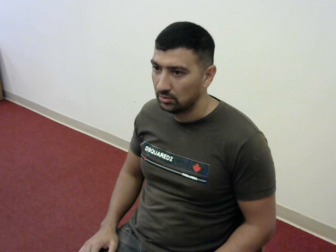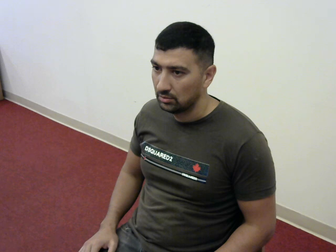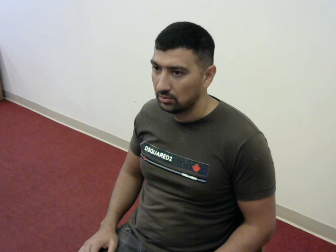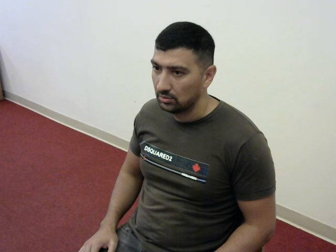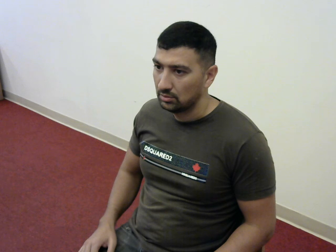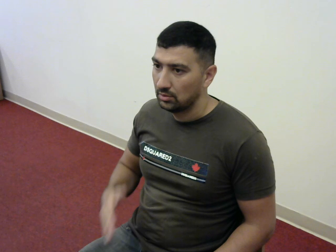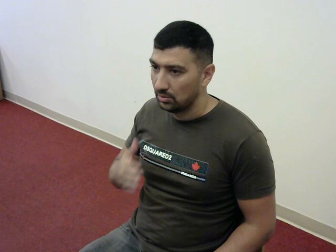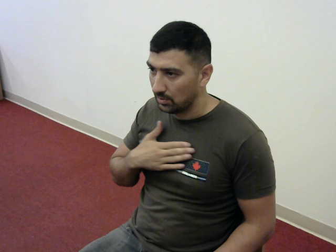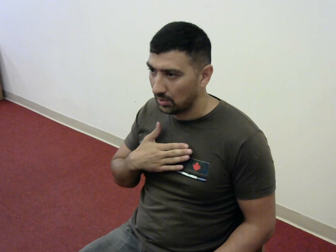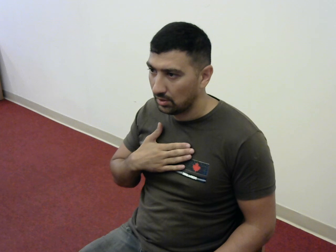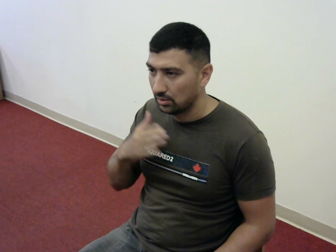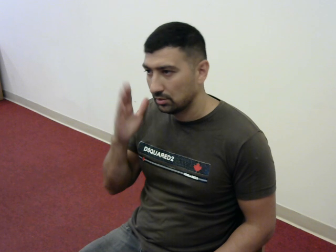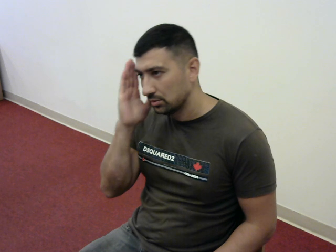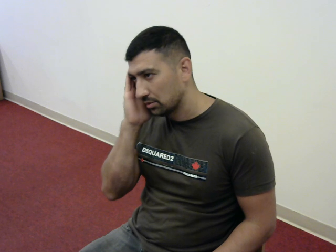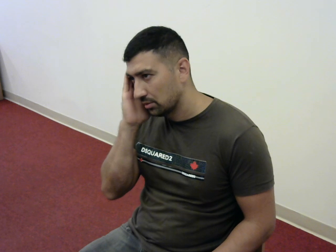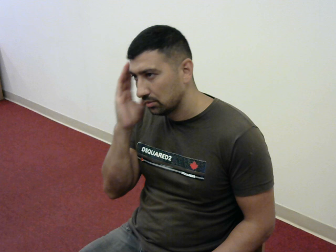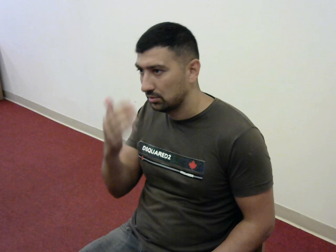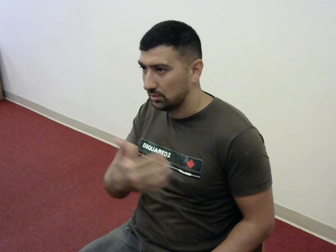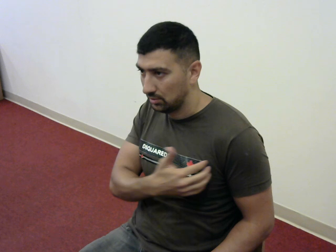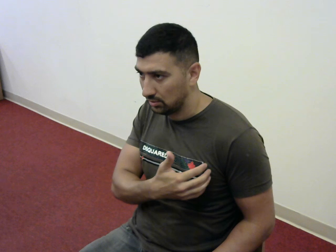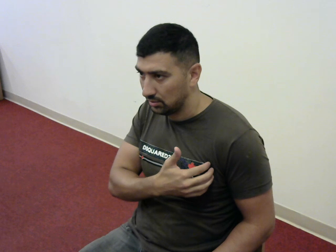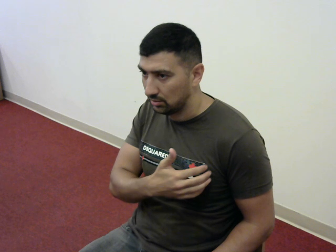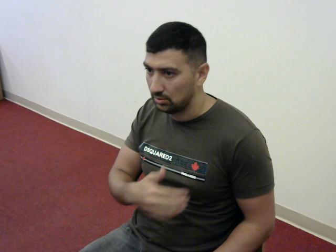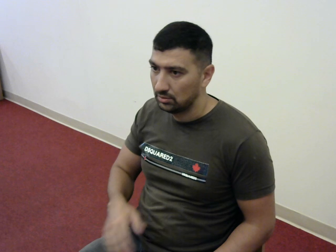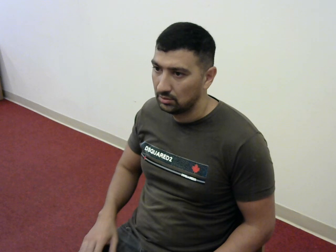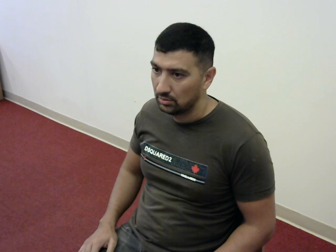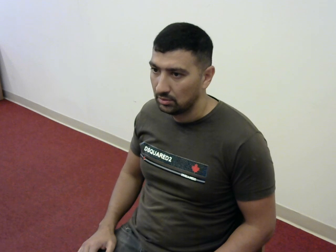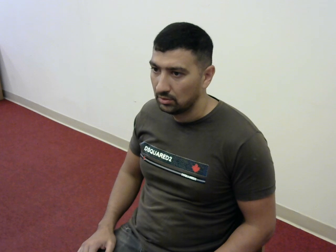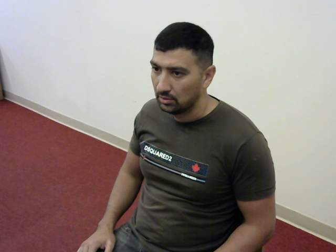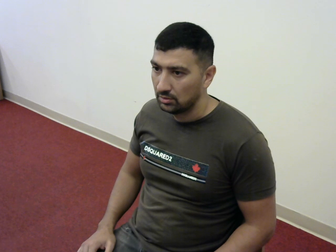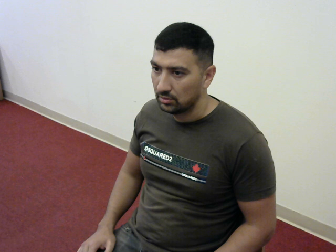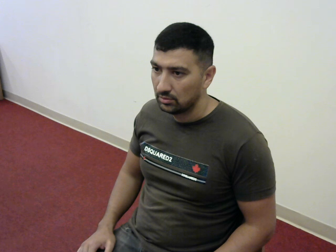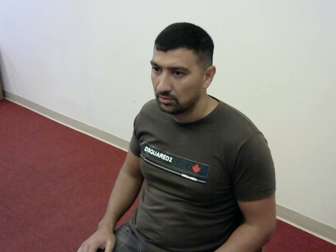Mən yatmaq istəyirəm